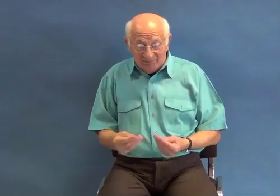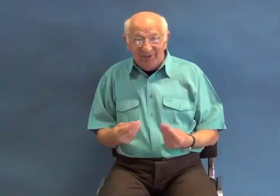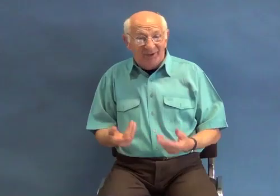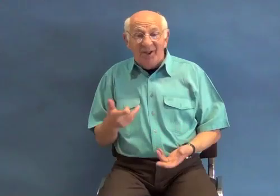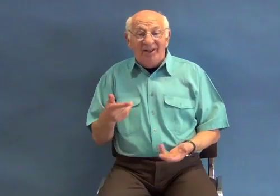Razem.